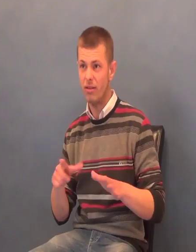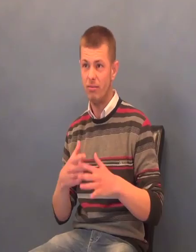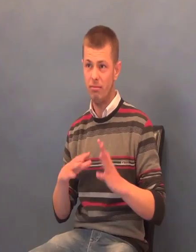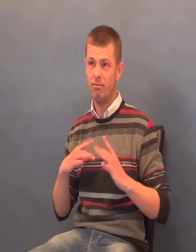Dwudziesty siódmy jest wolny.